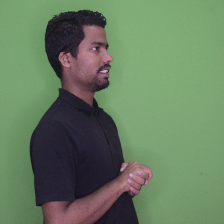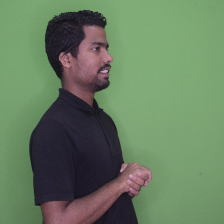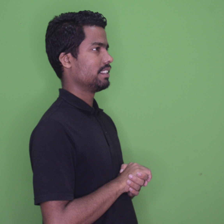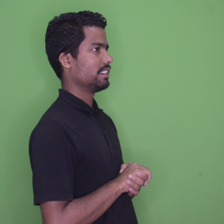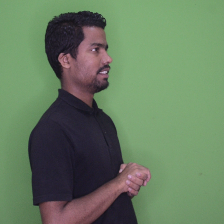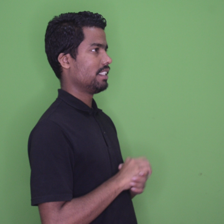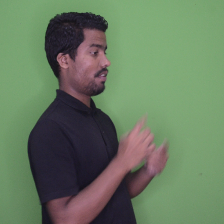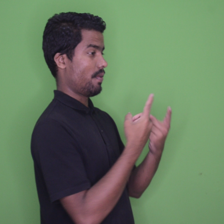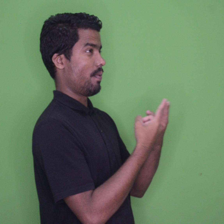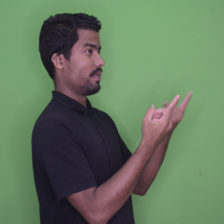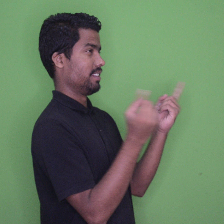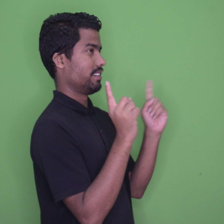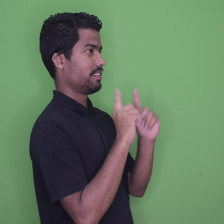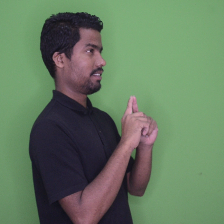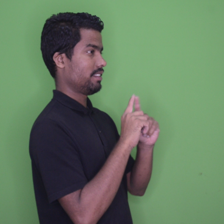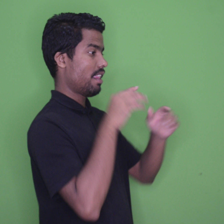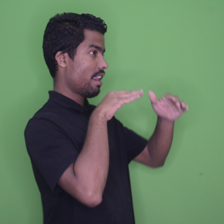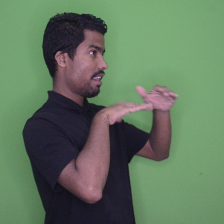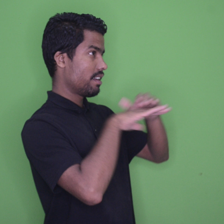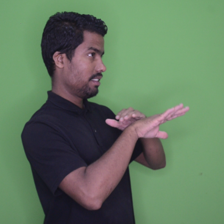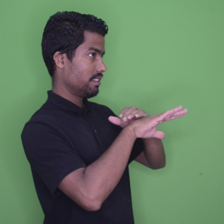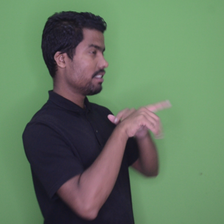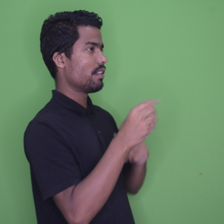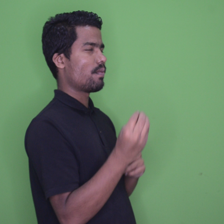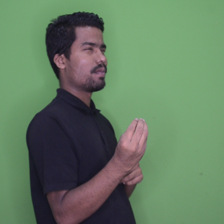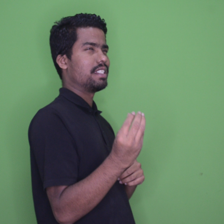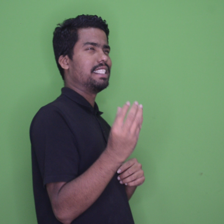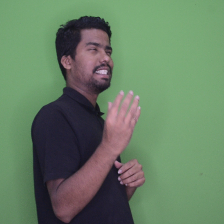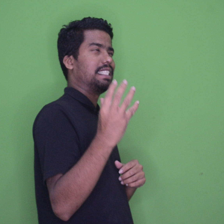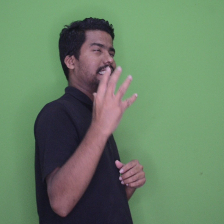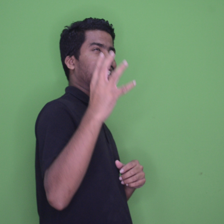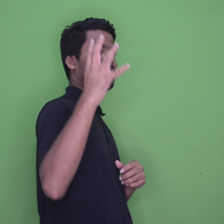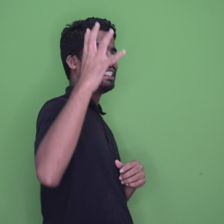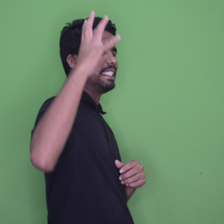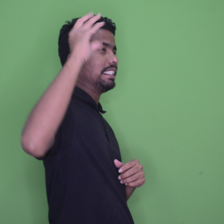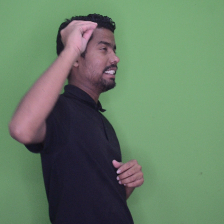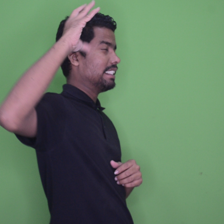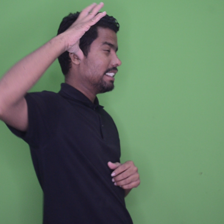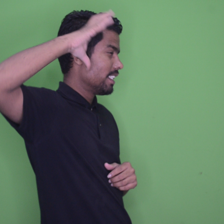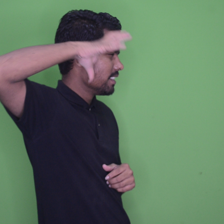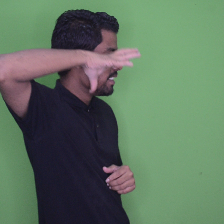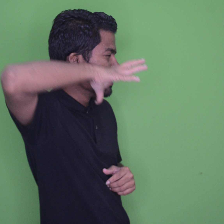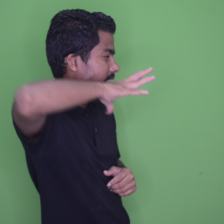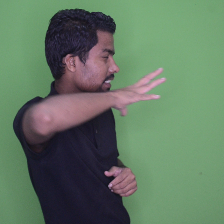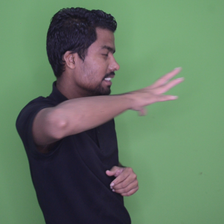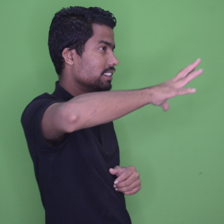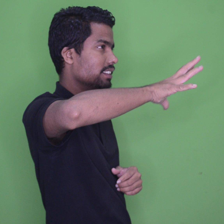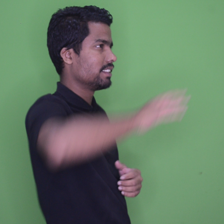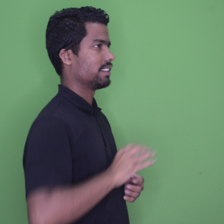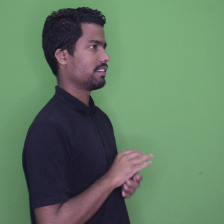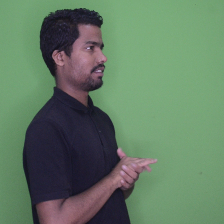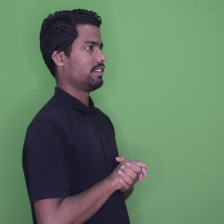there is sun light in room